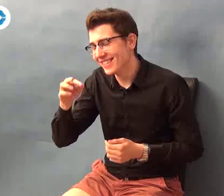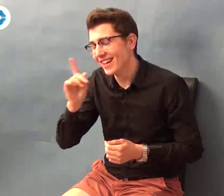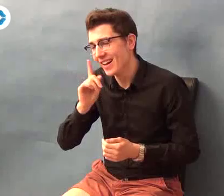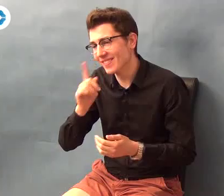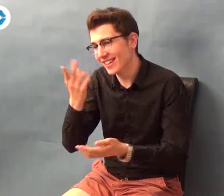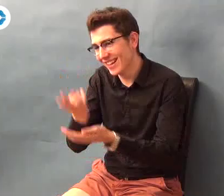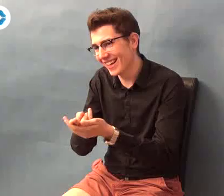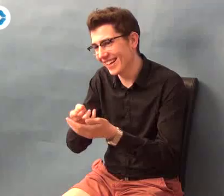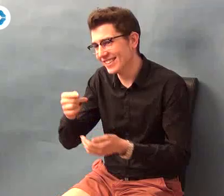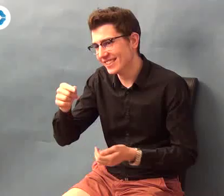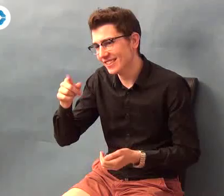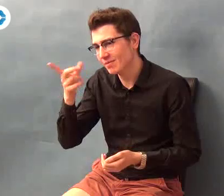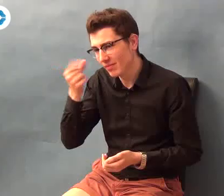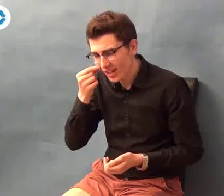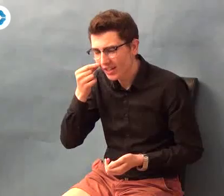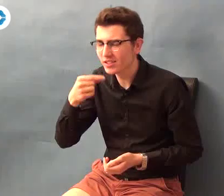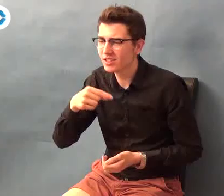A chłopiec leży i śpi.